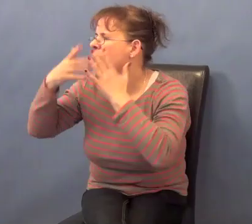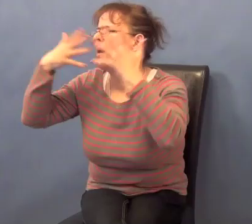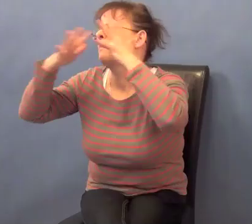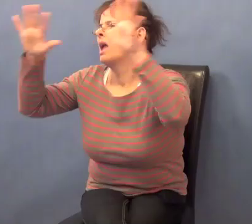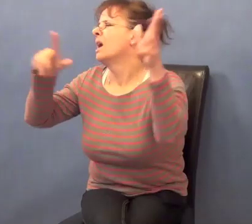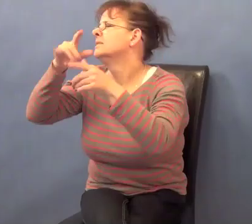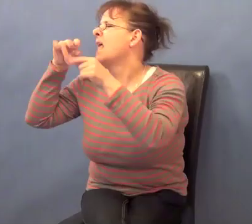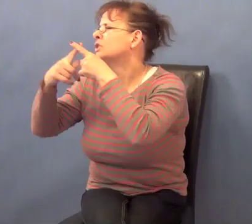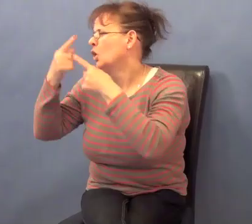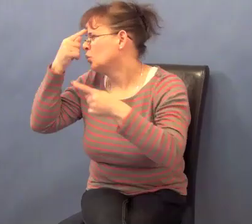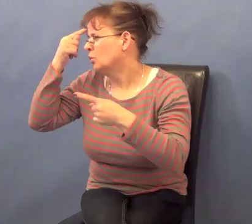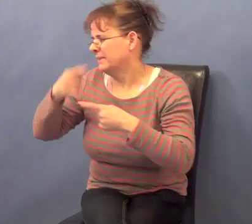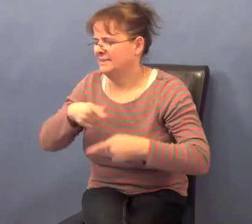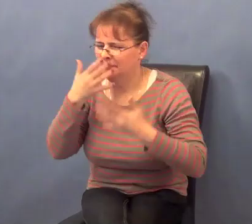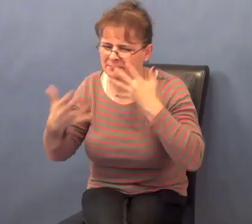Ale na filmach to pokazują seks, to głupie!